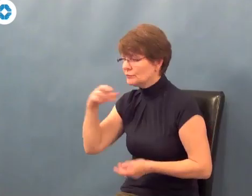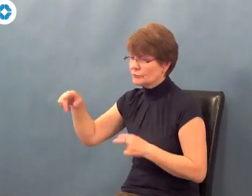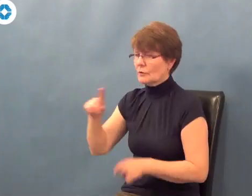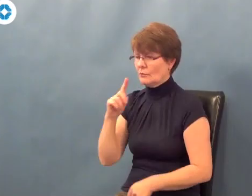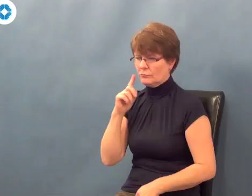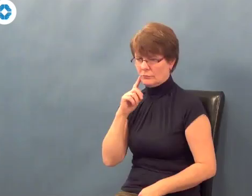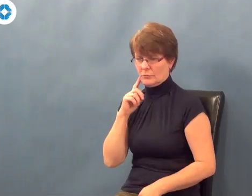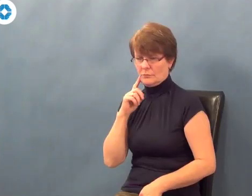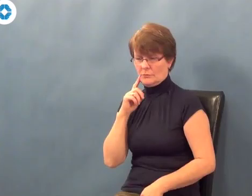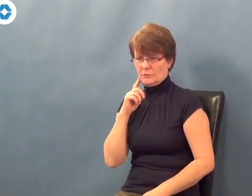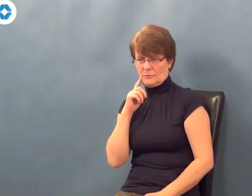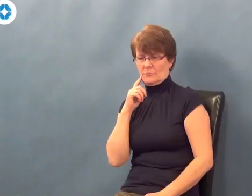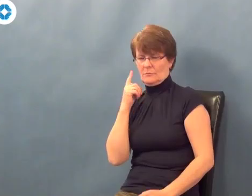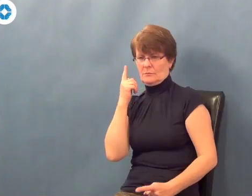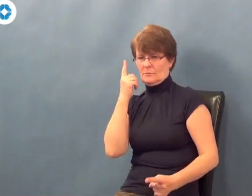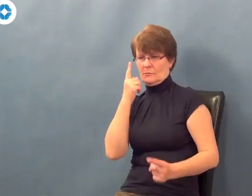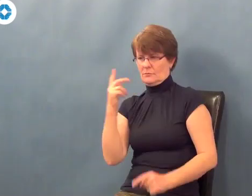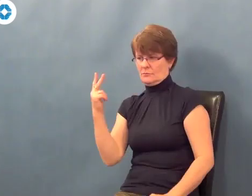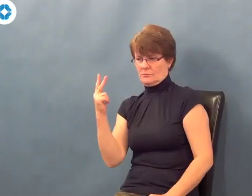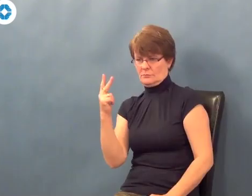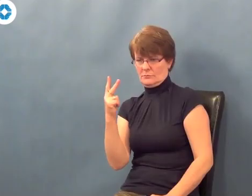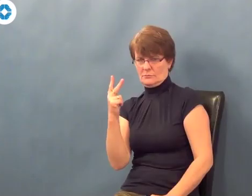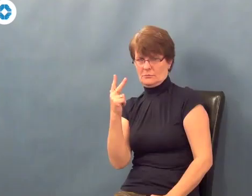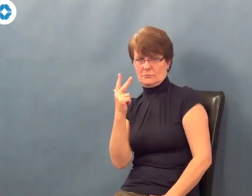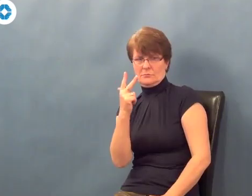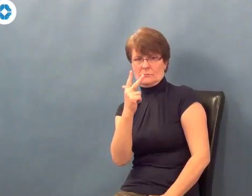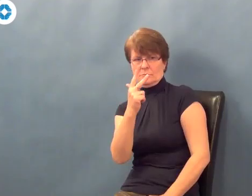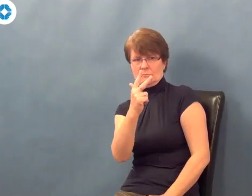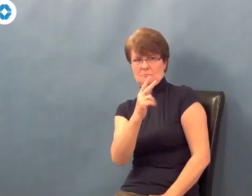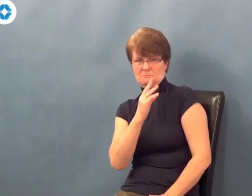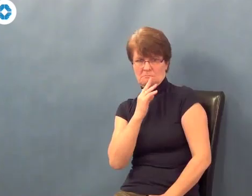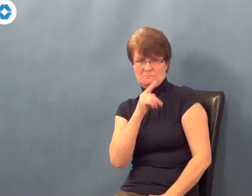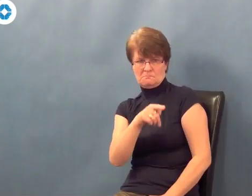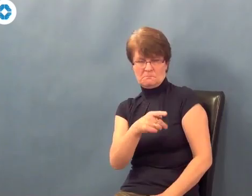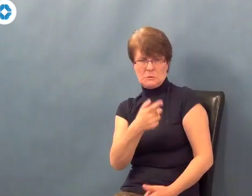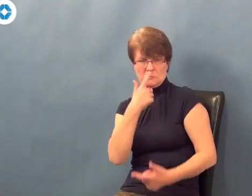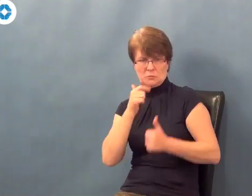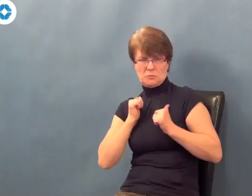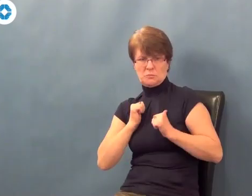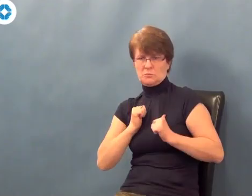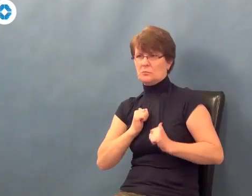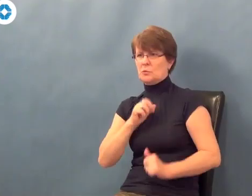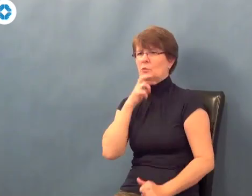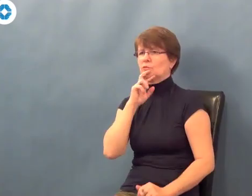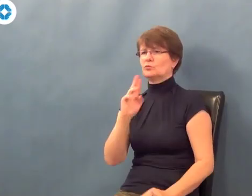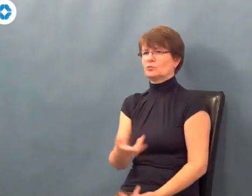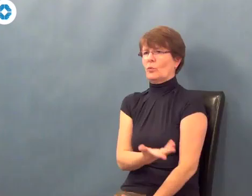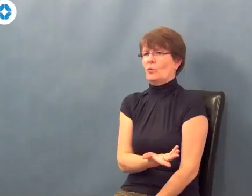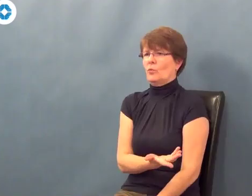Mężczyzna myśli, a oni przechodzą. Prawdopodobnie to oni, ale widzi, że są spokojni. Skąd mają gruszki?